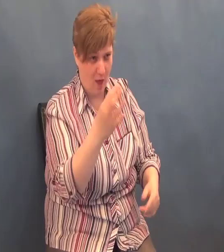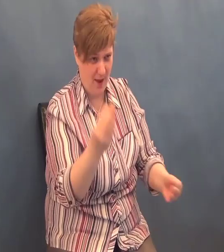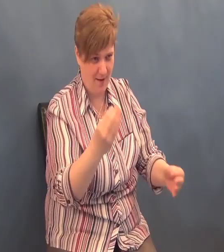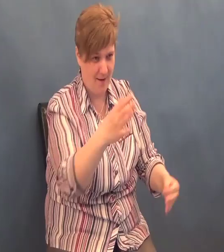Było tak blisko!